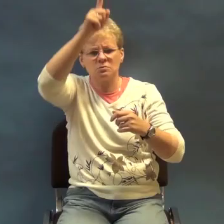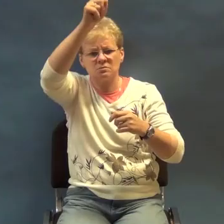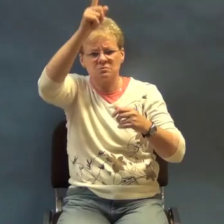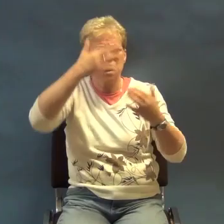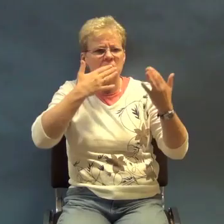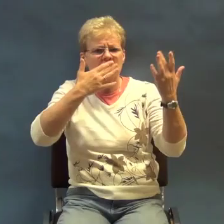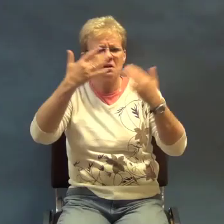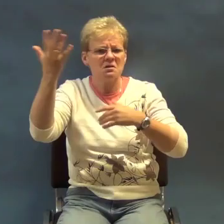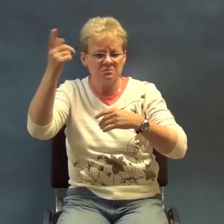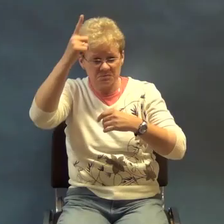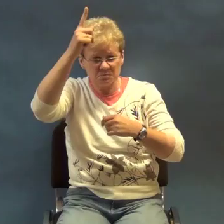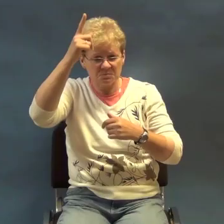Tam jest pożar.